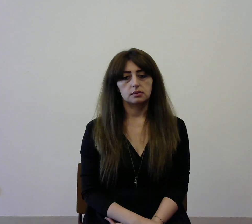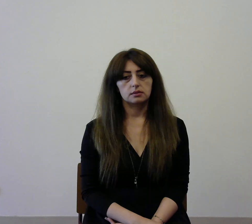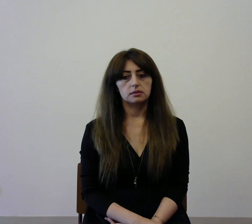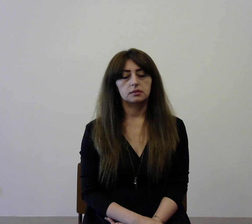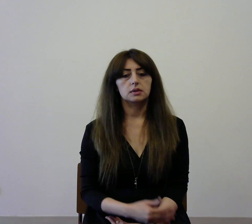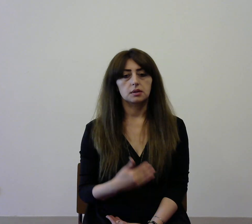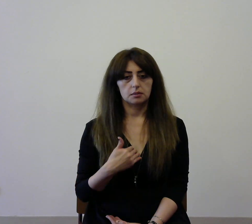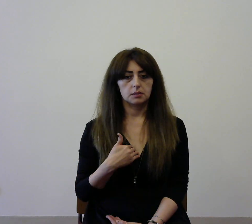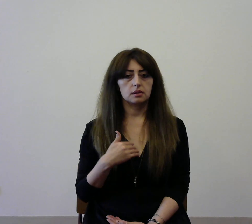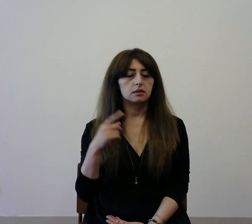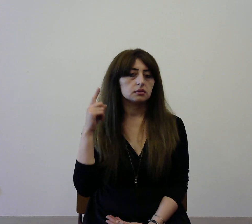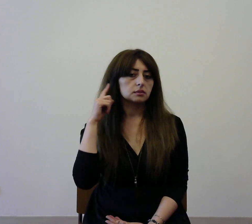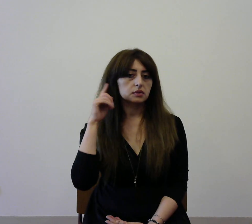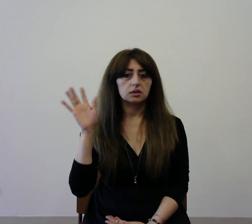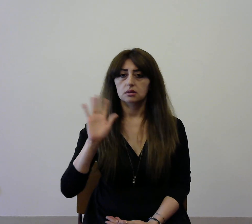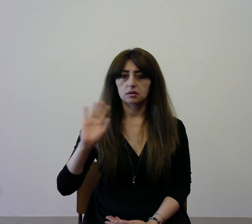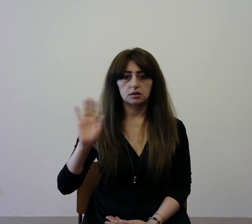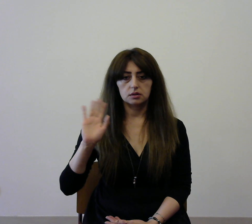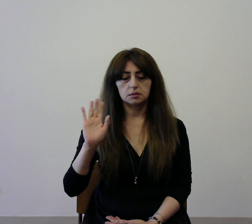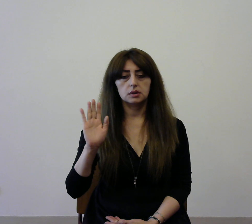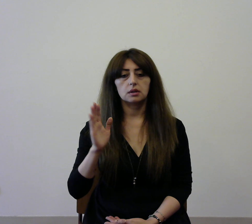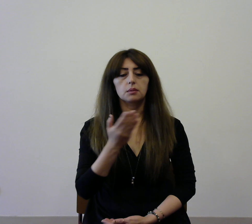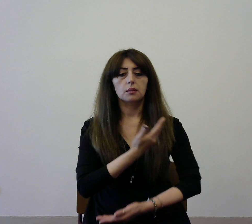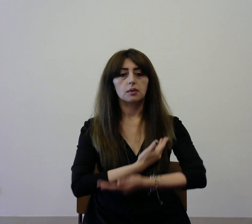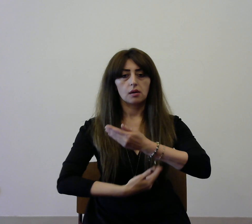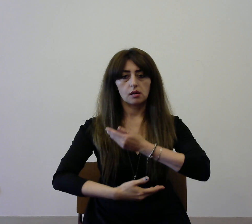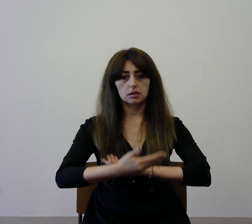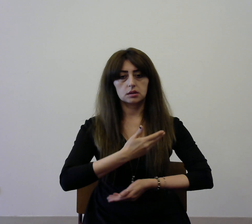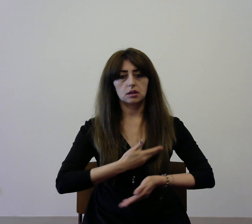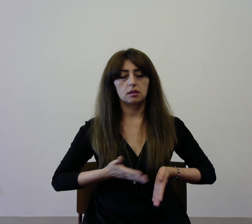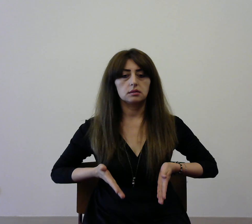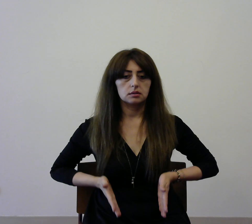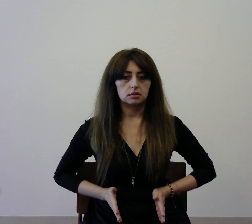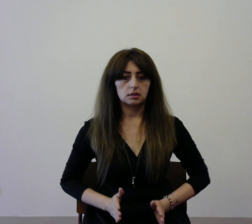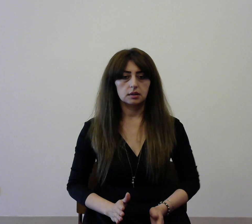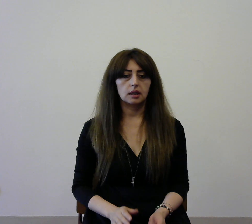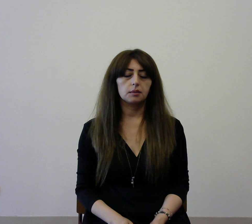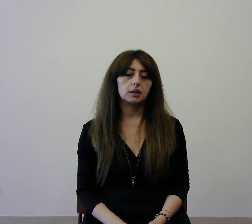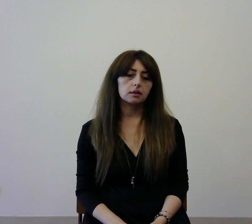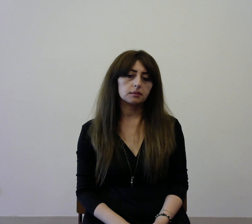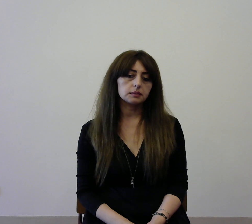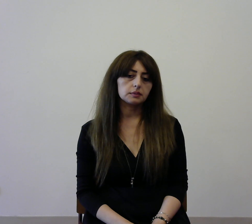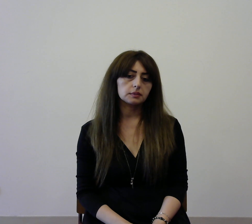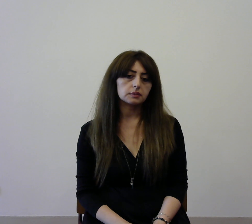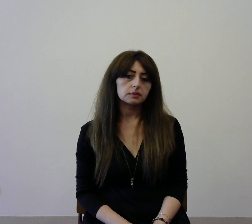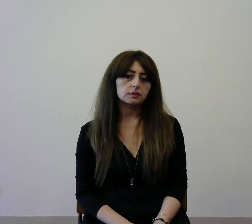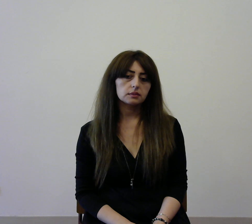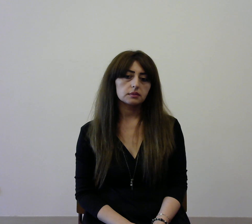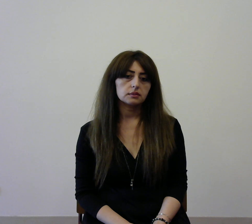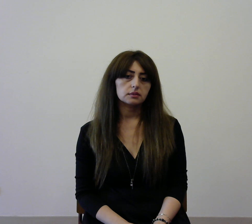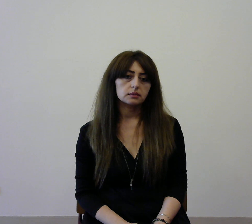Mənim eşitmə məhdudiyyətim anadangəlmədir